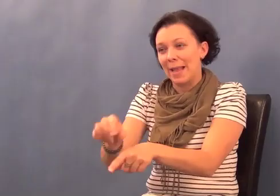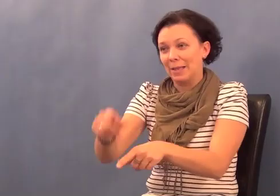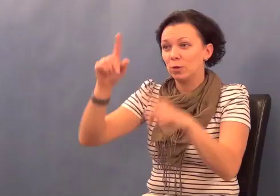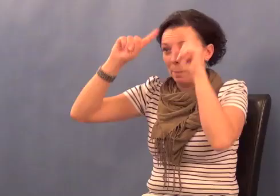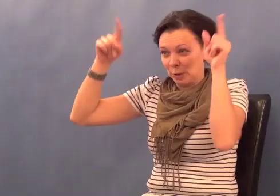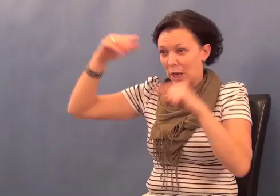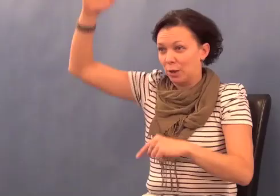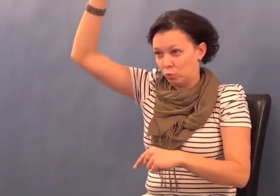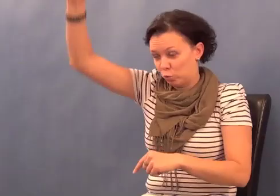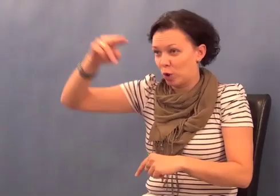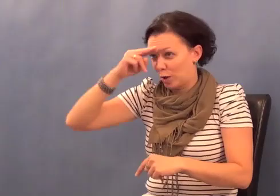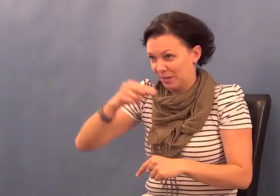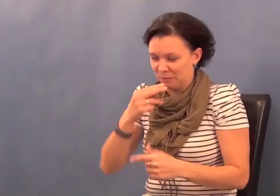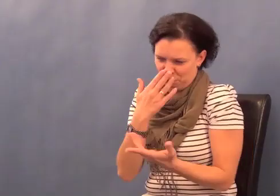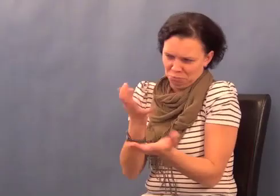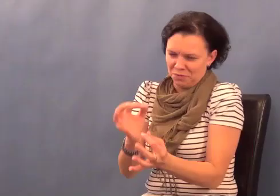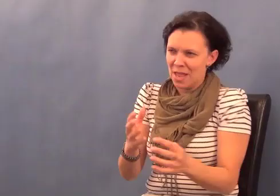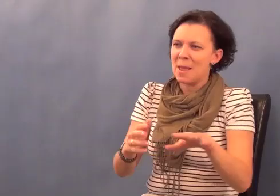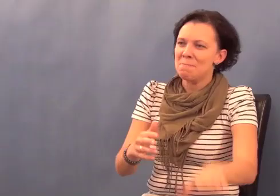Teraz tam jest duża Myszka Miki, ojciec, wygląda na ojca.